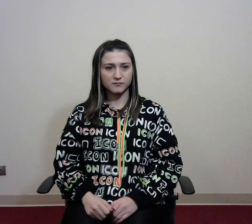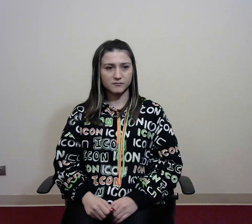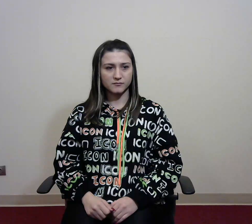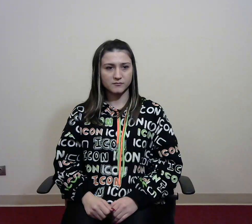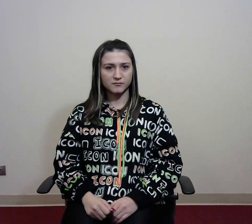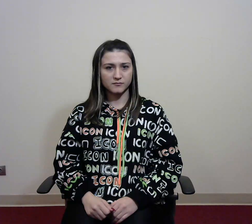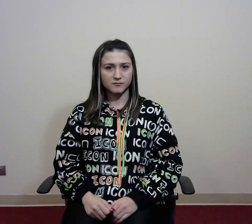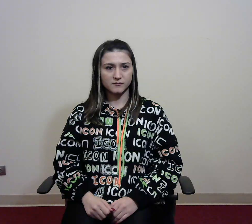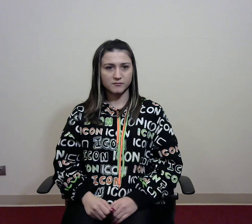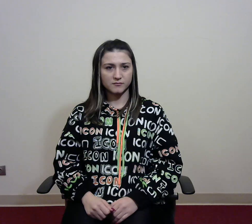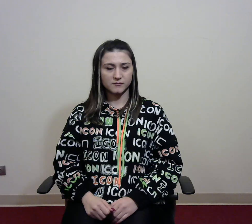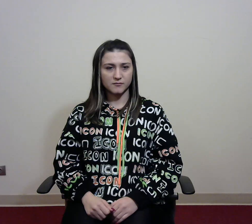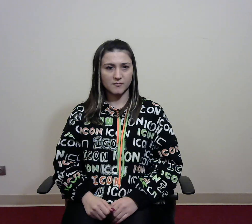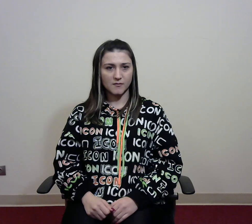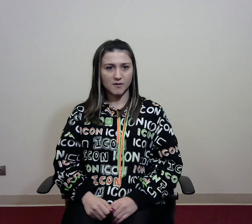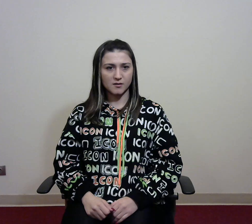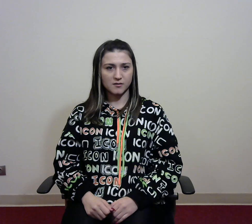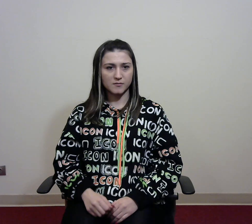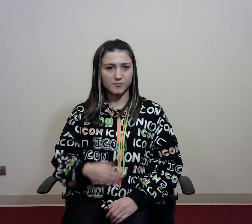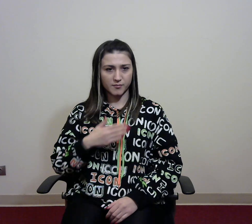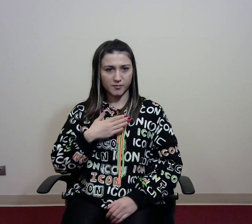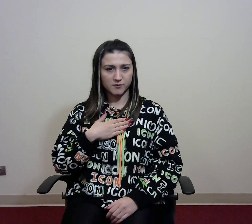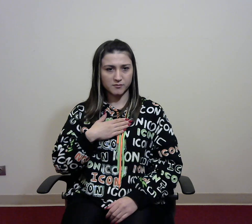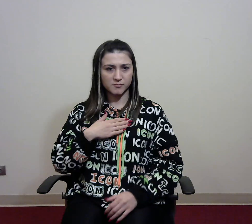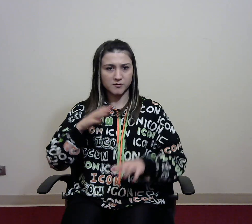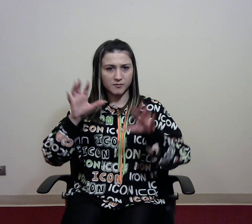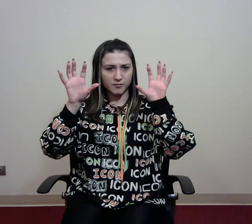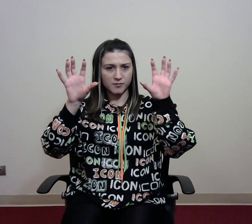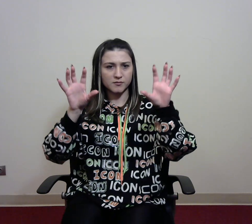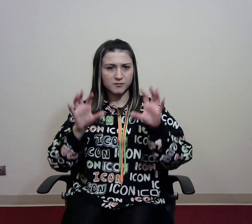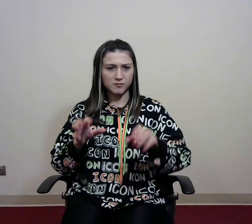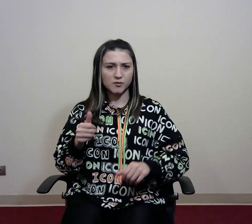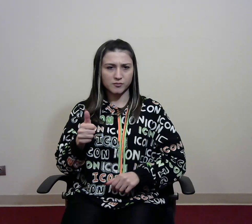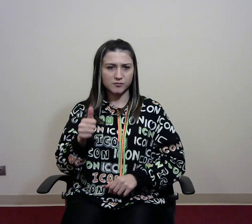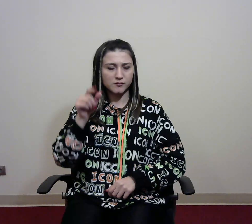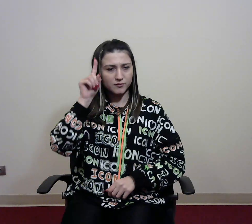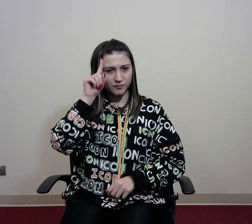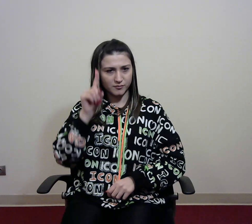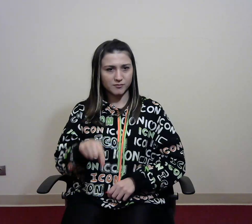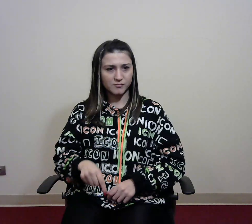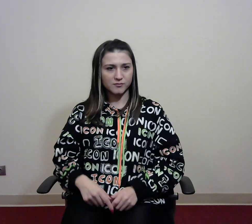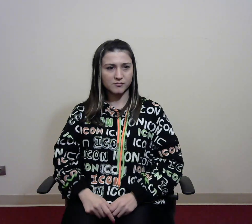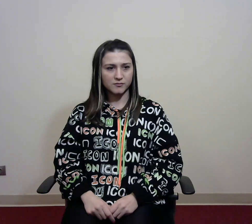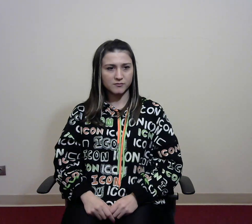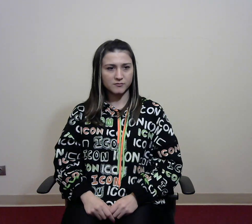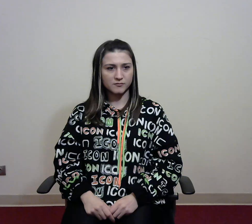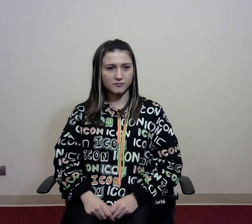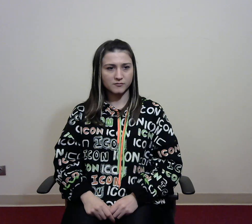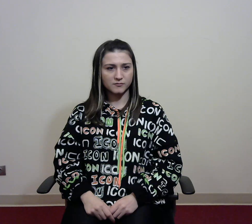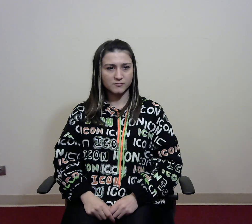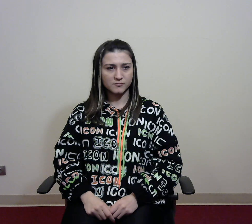Mən qanunvericiliyi yaxşı bilirəm